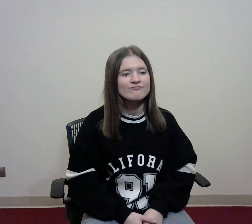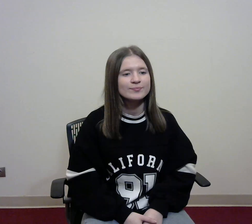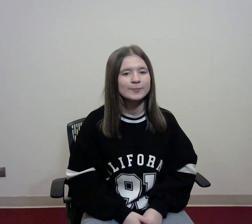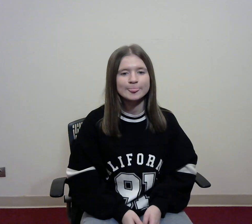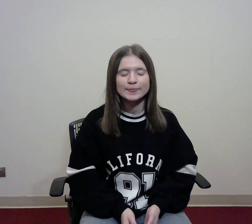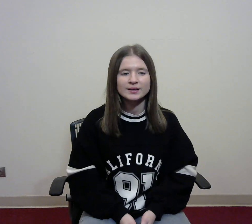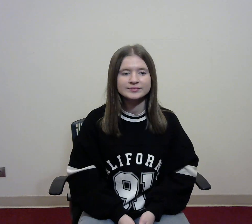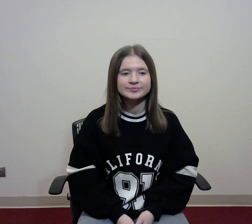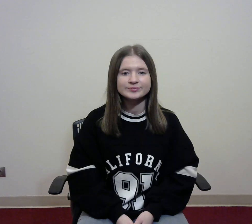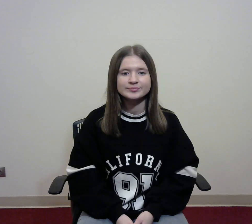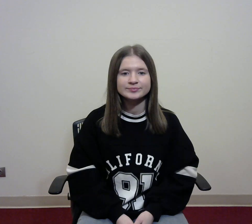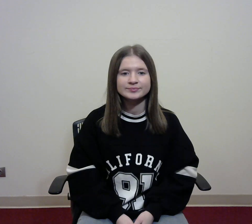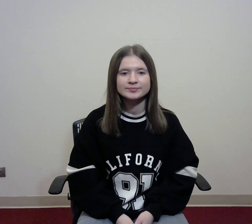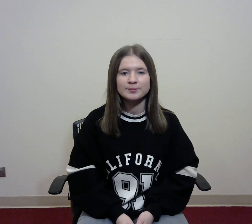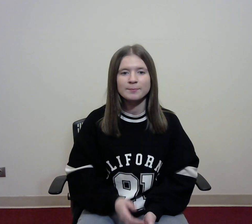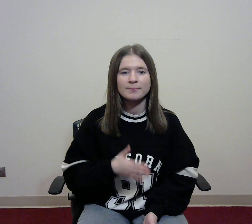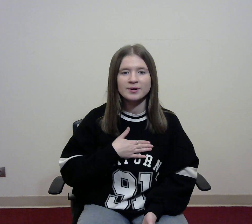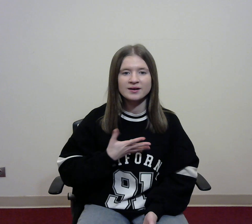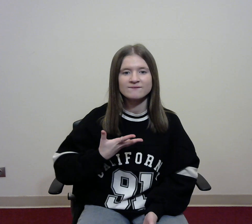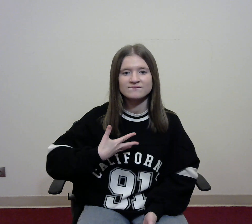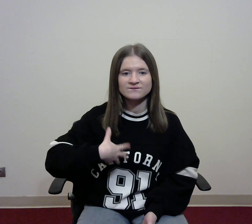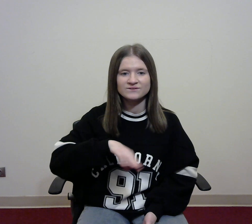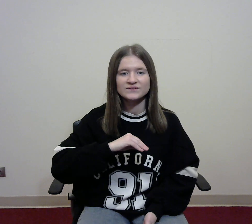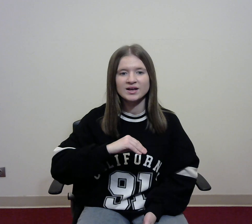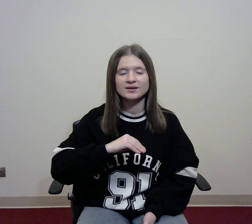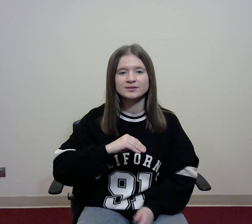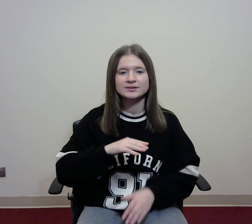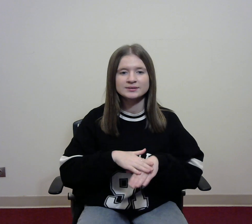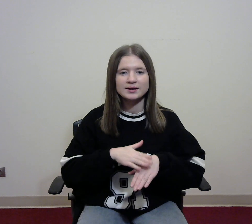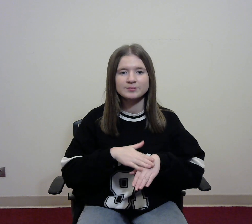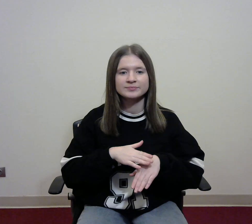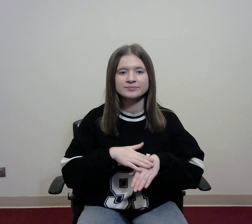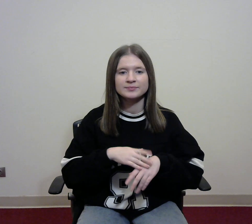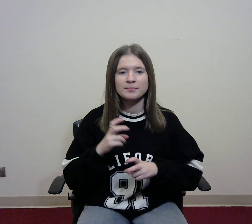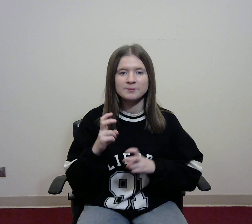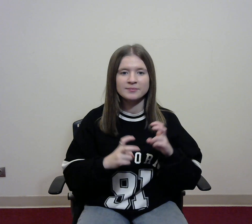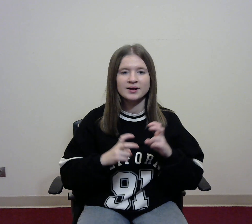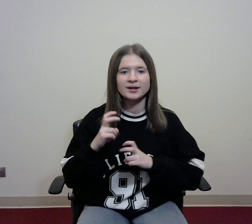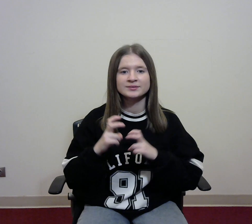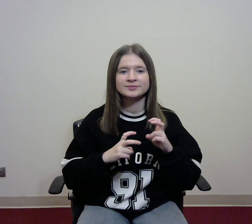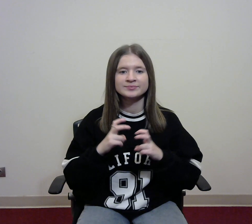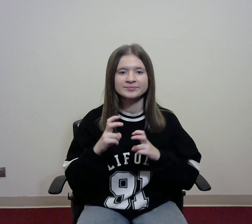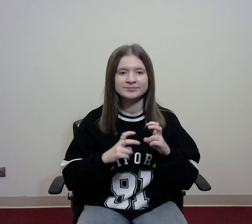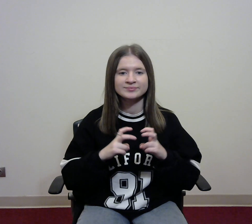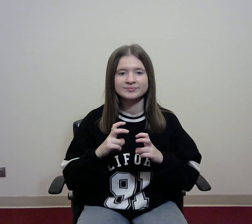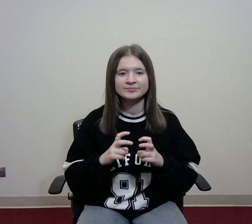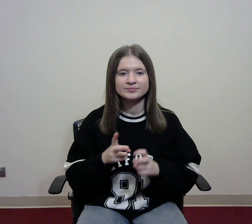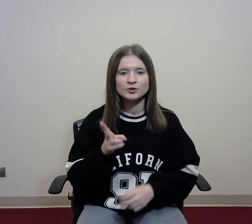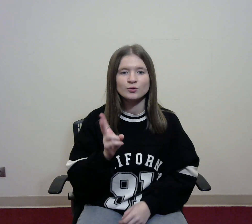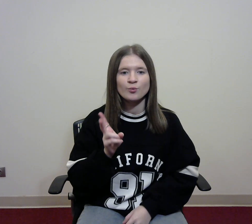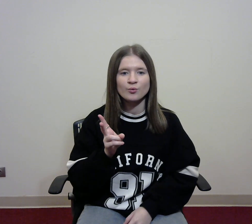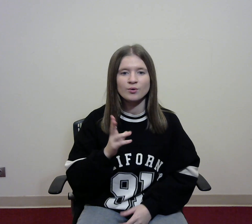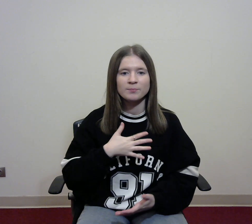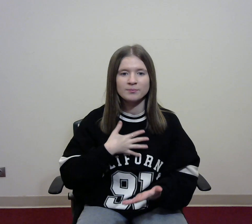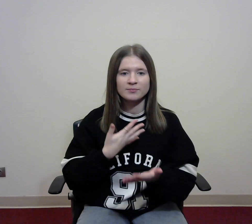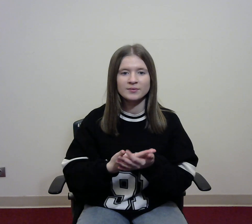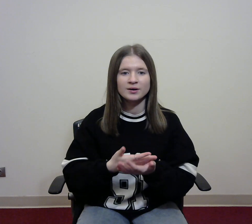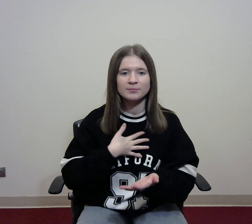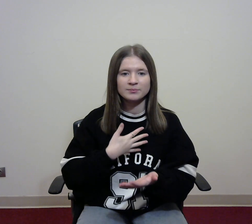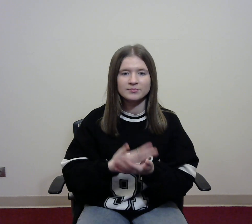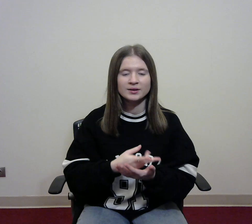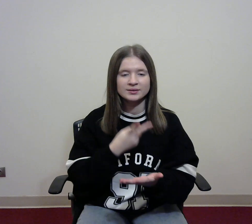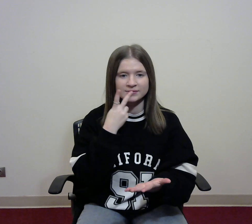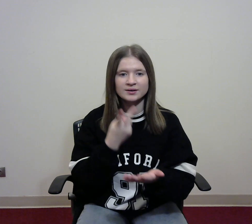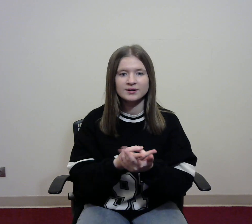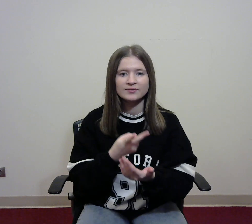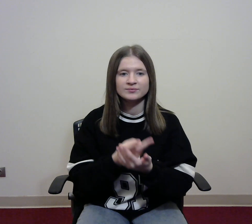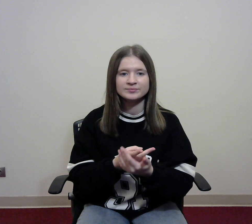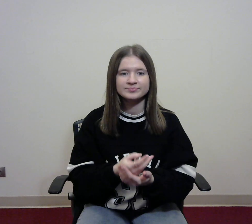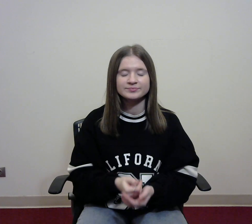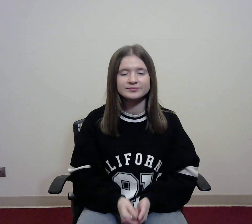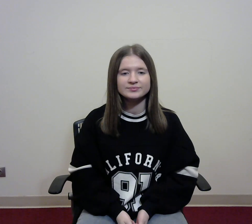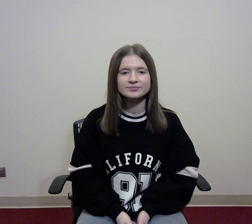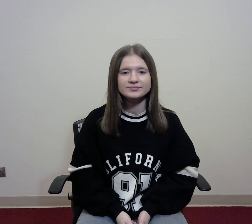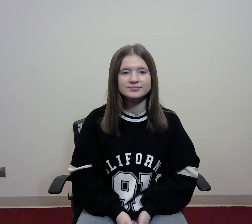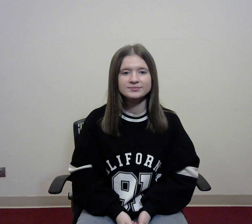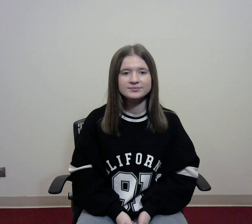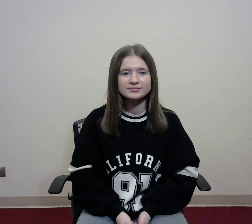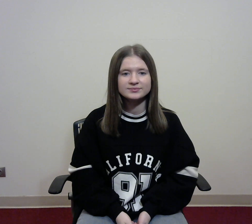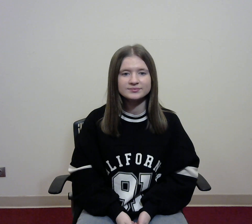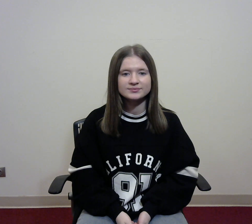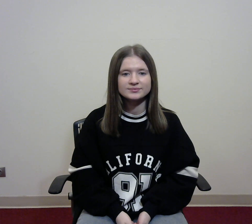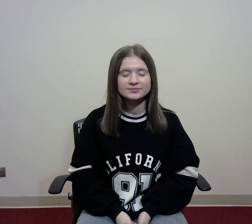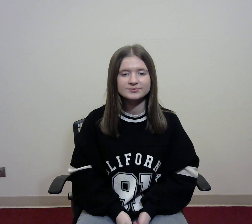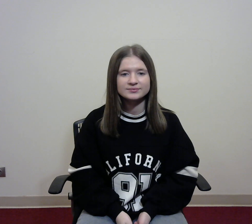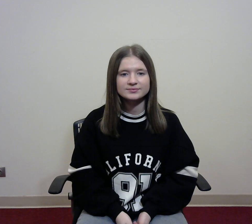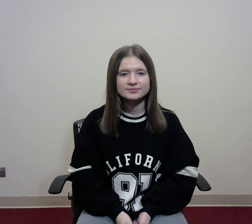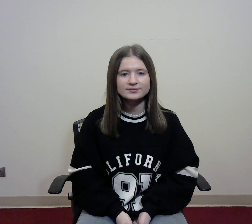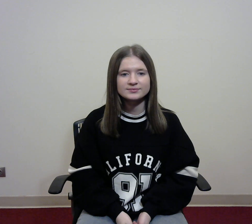Biz özəl şirkət kimi fəaliyyət göstəririk